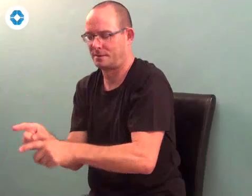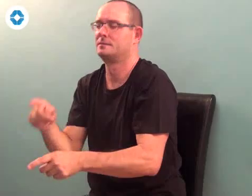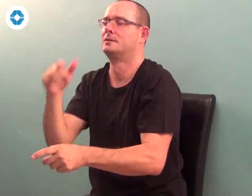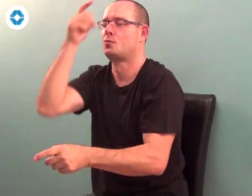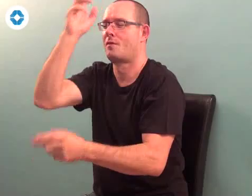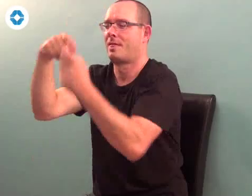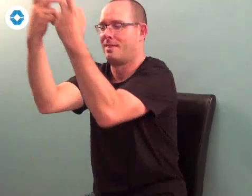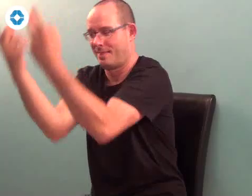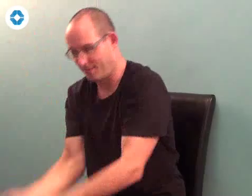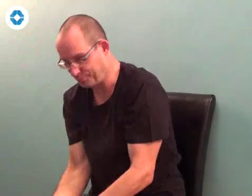Człowiek i pies razem spadli do stawu.